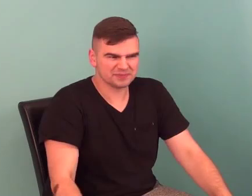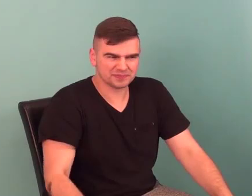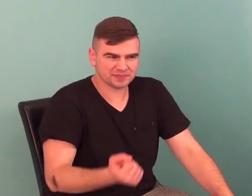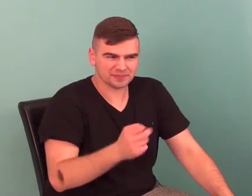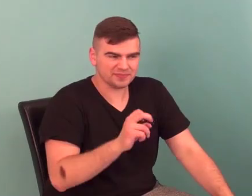Tak, to jest trudne.